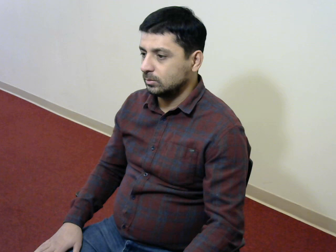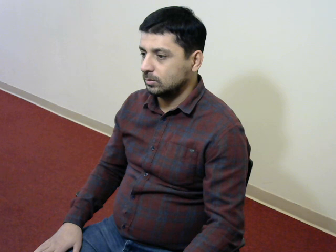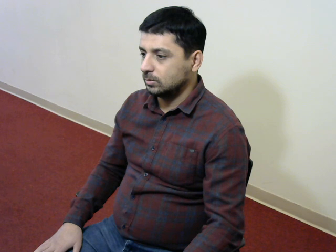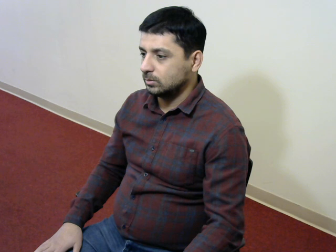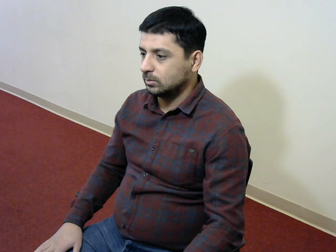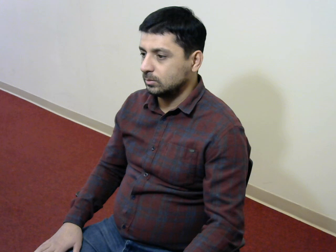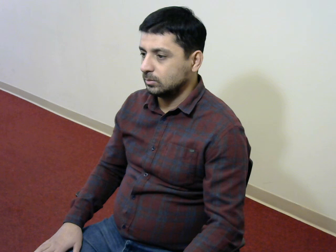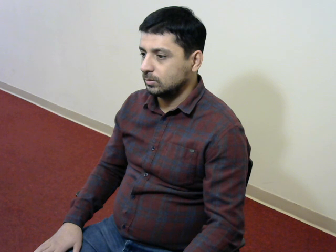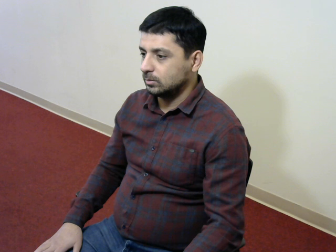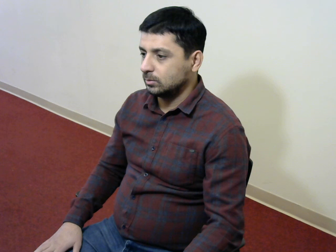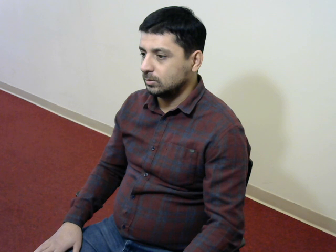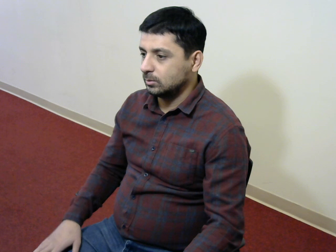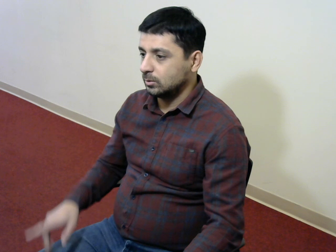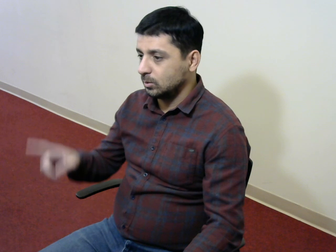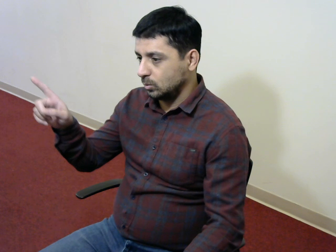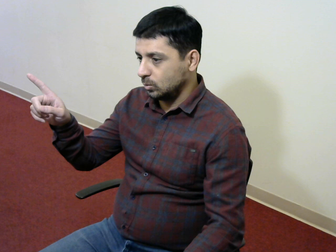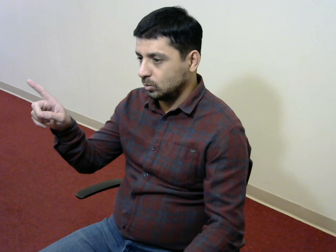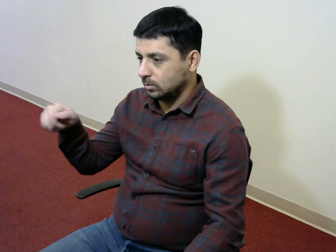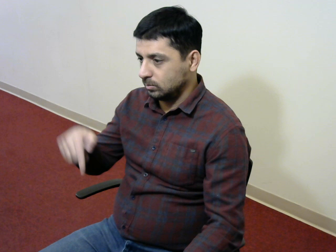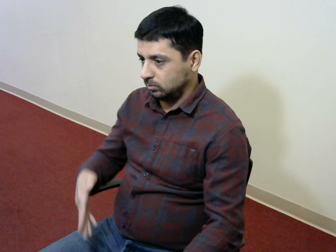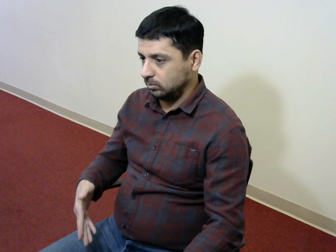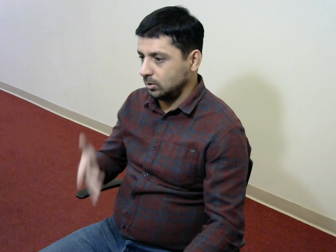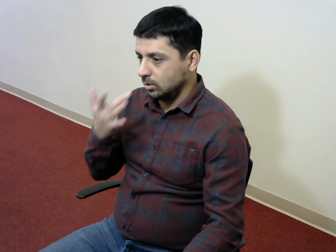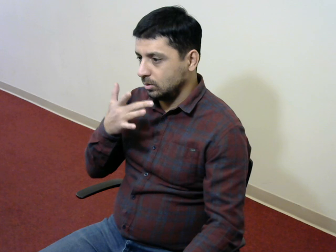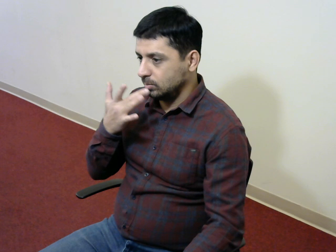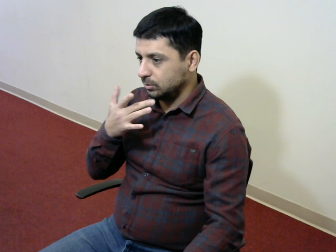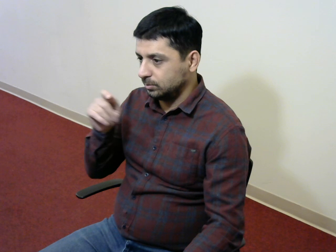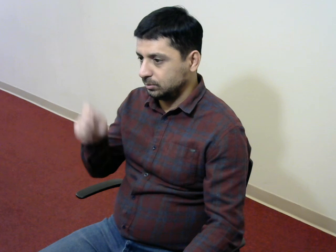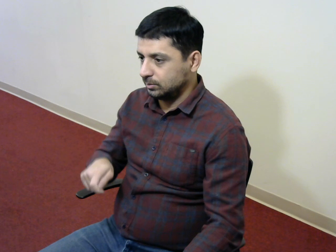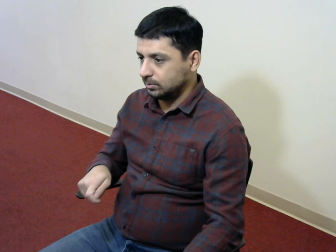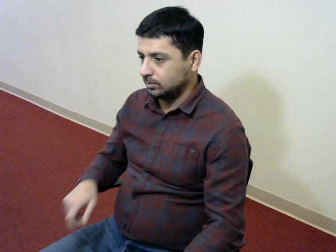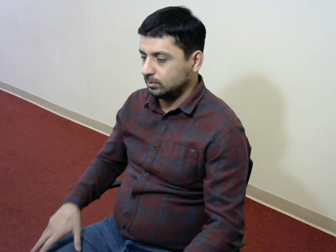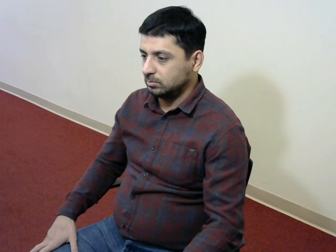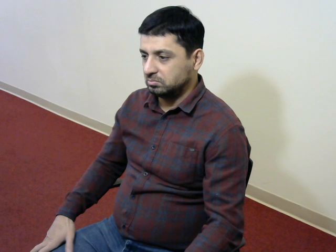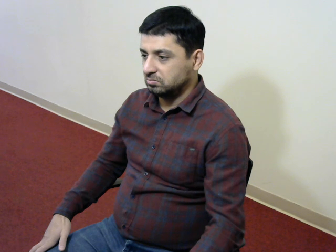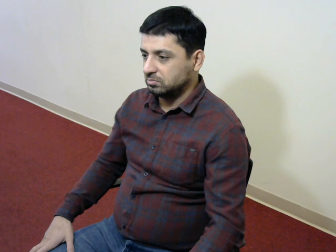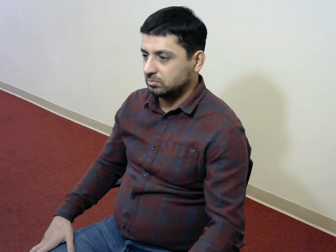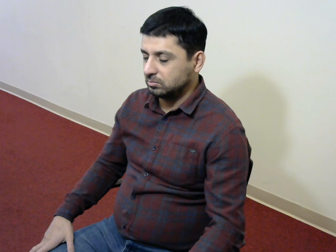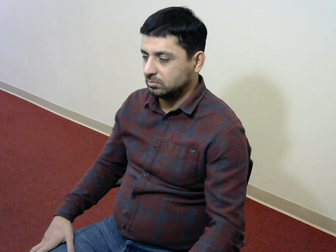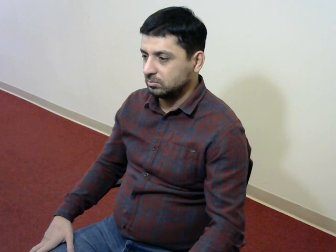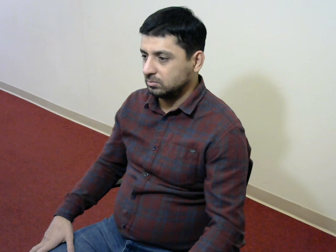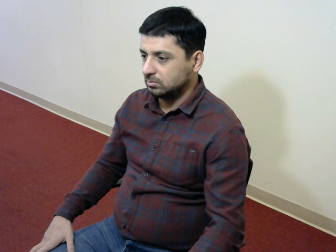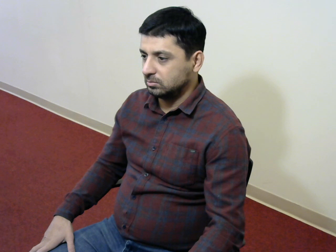O bura Amerikadan gəlib